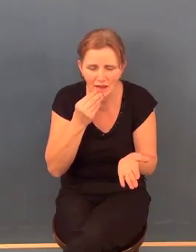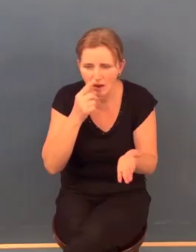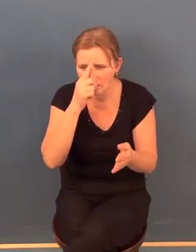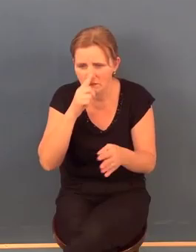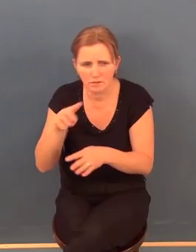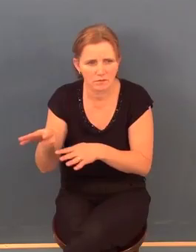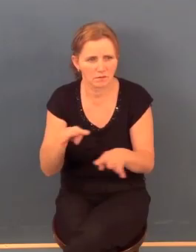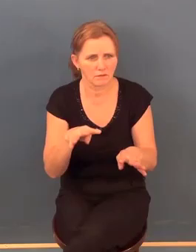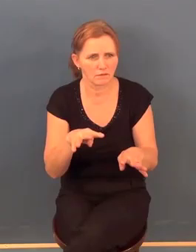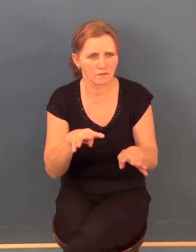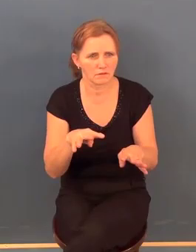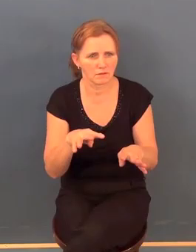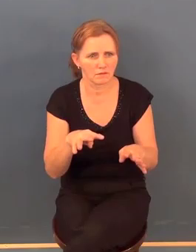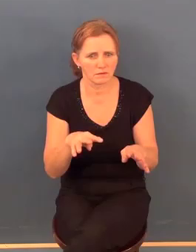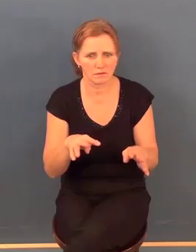Wszyscy na niego popatrzyli.